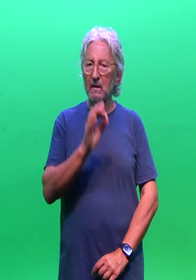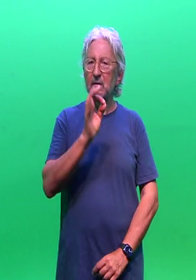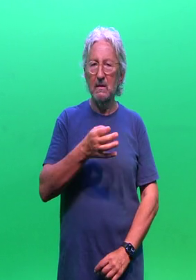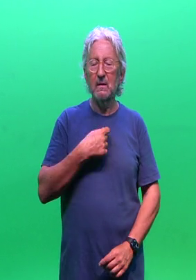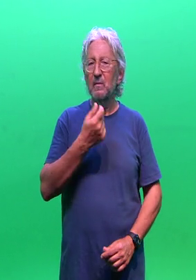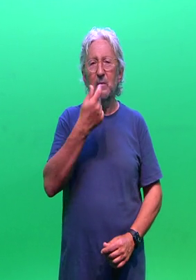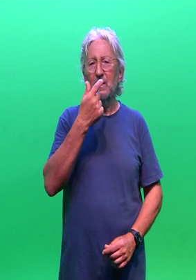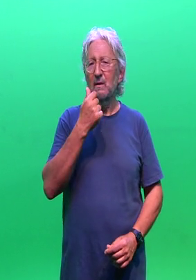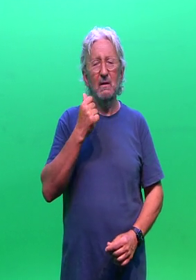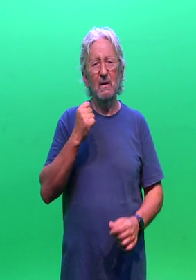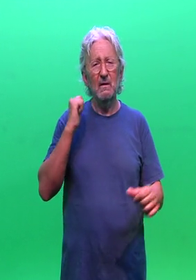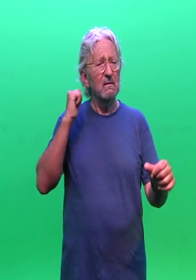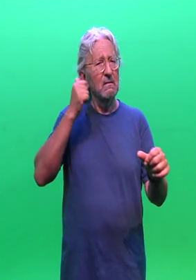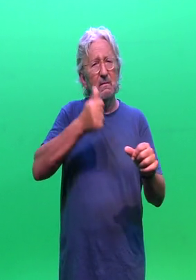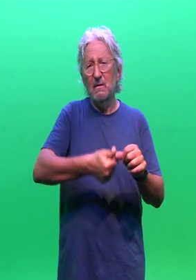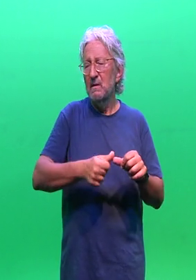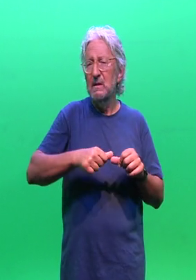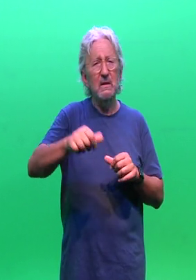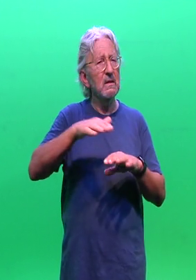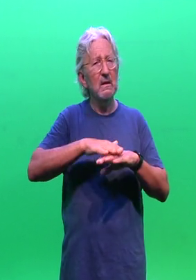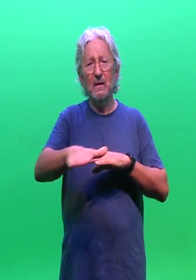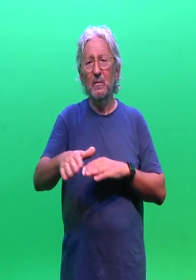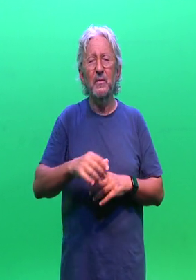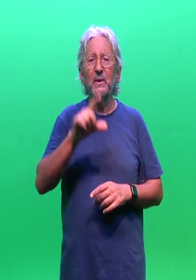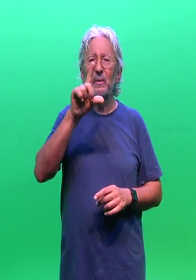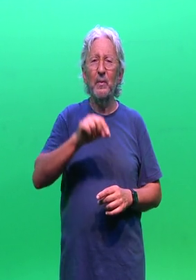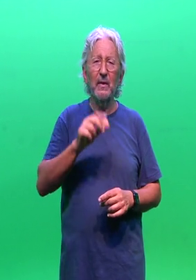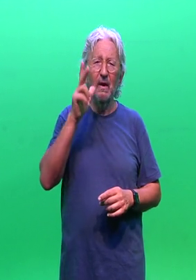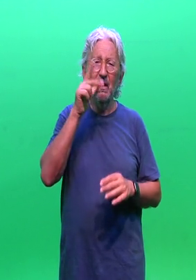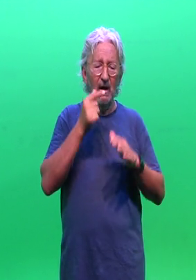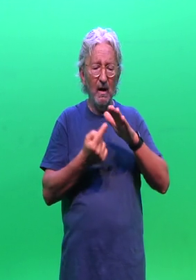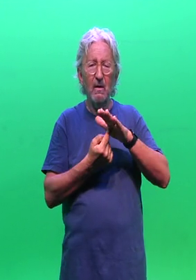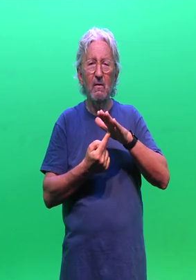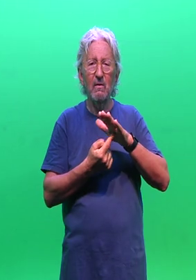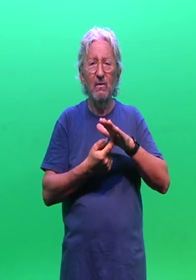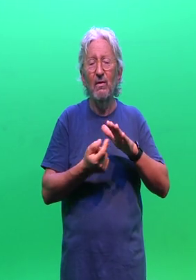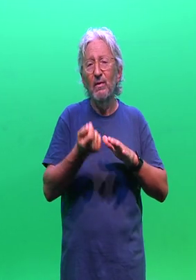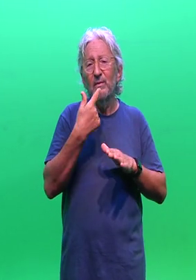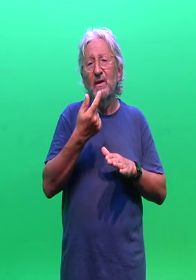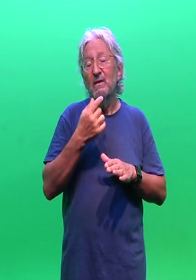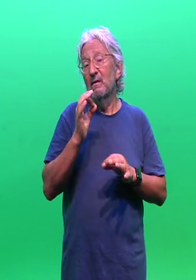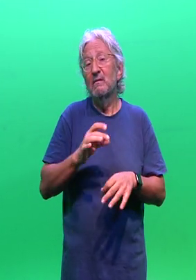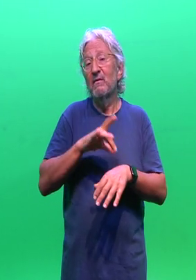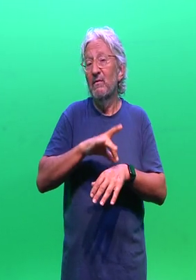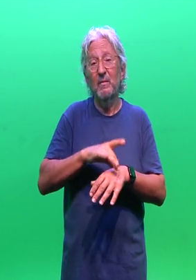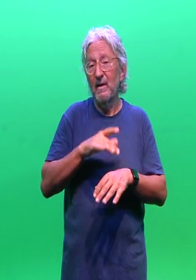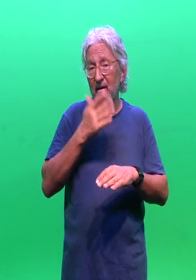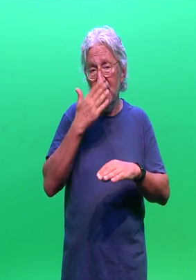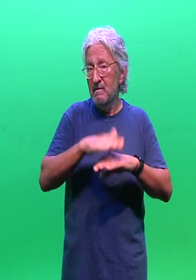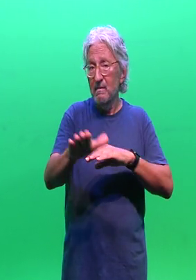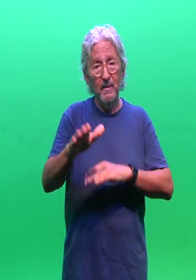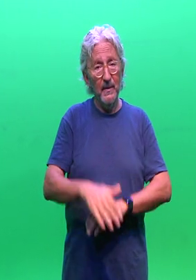Sí, prenc pastilles, és una medicació crònica. Em fa mal la planta del peu, i he de prendre pastilles, és una malaltia crònica.